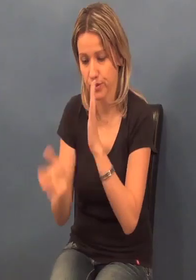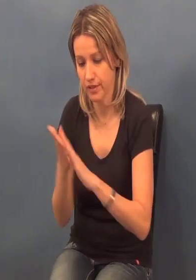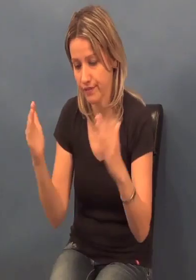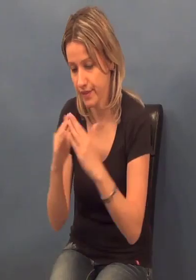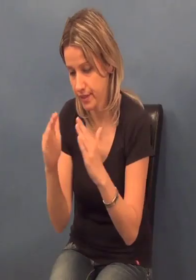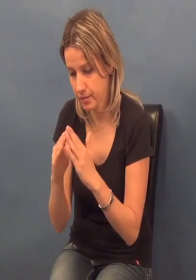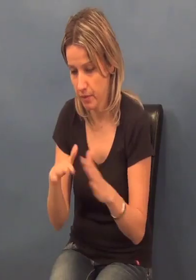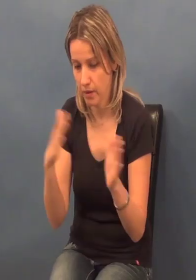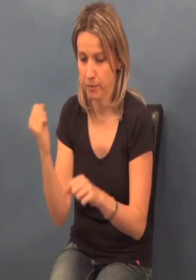Sprzątanie w domu.